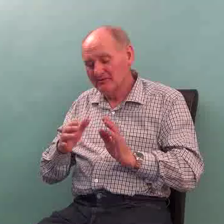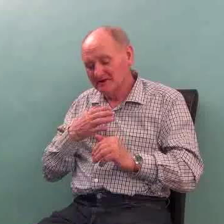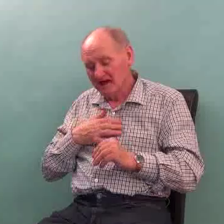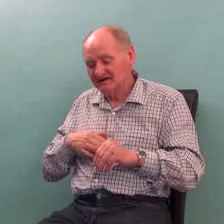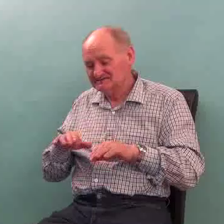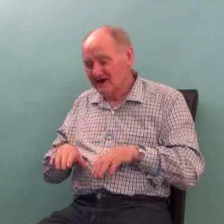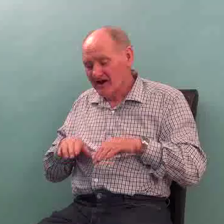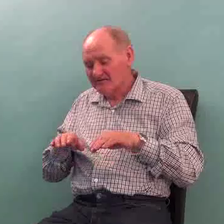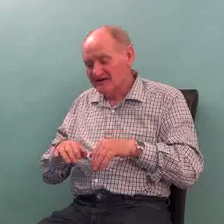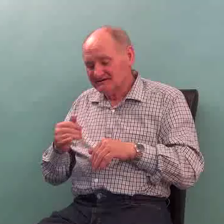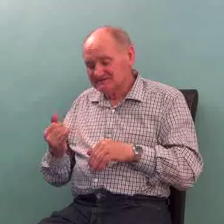Żaby mają dzieci.